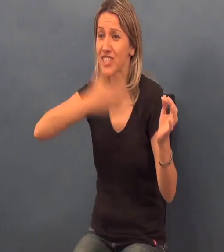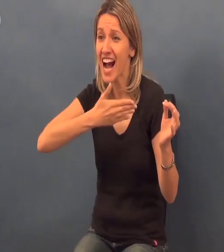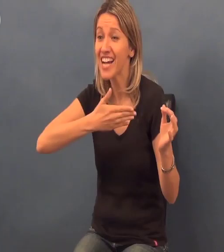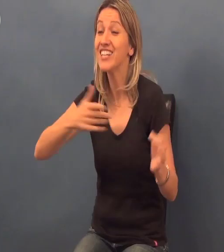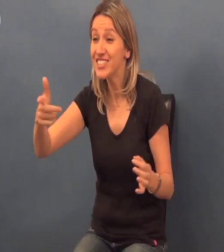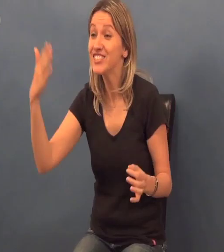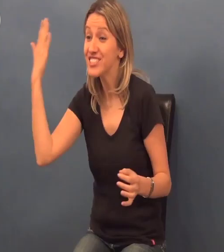No, czarny.